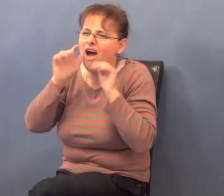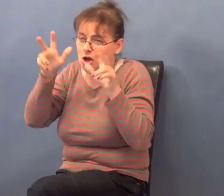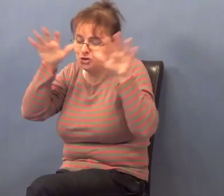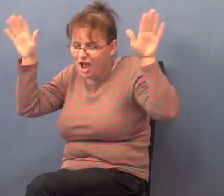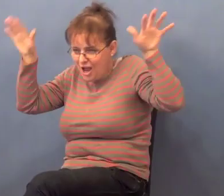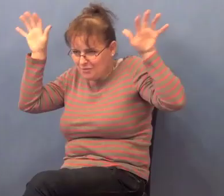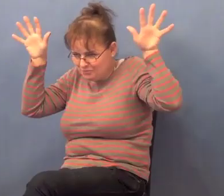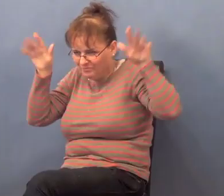Orzeł.